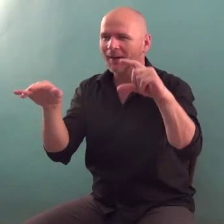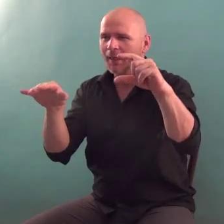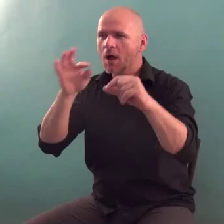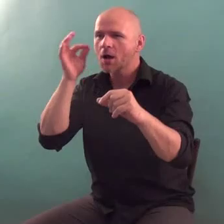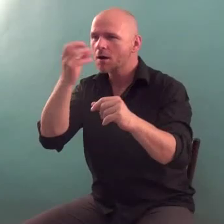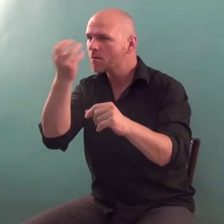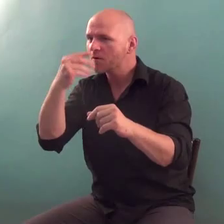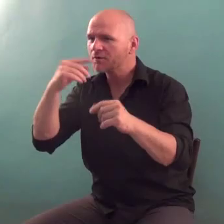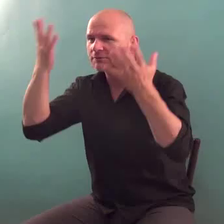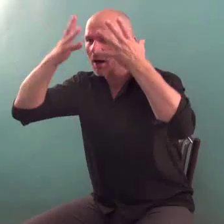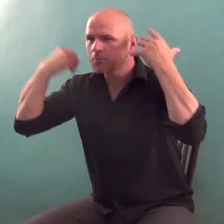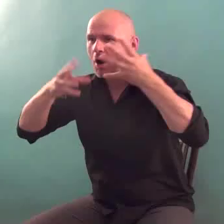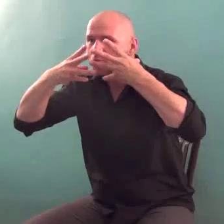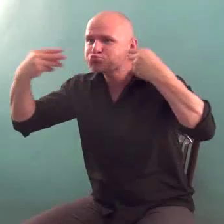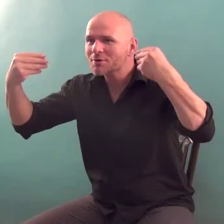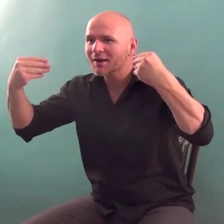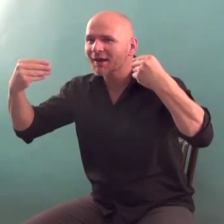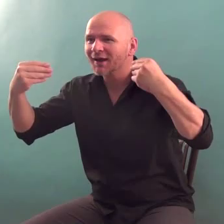Czarny kot z dużym czerwonym nosem i białymi wąsami.